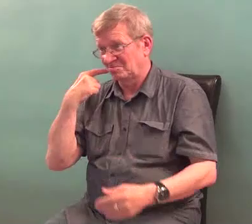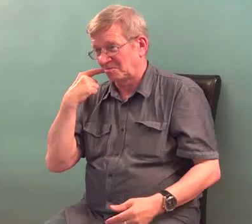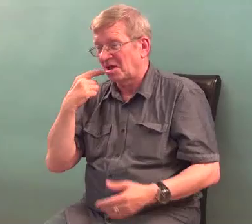Ale jeden...